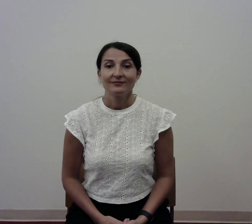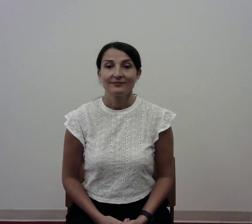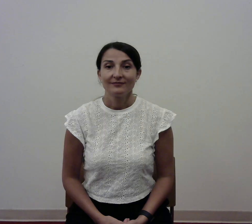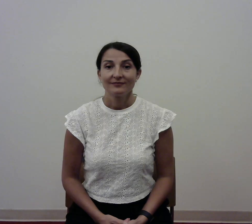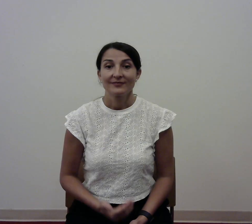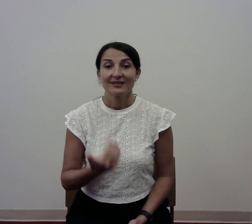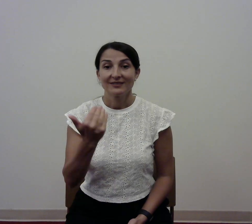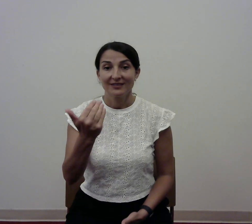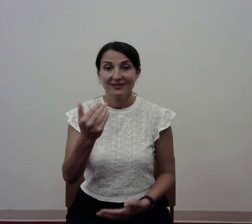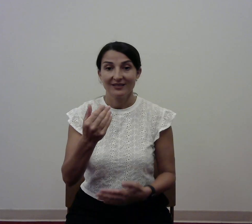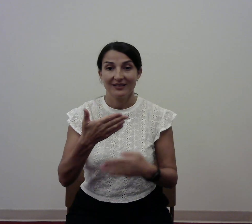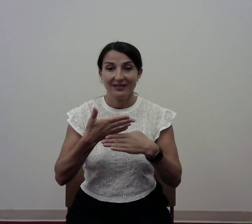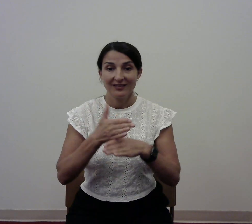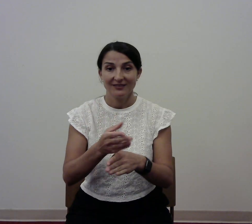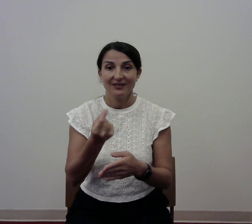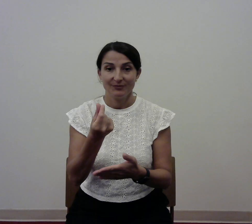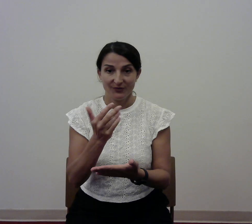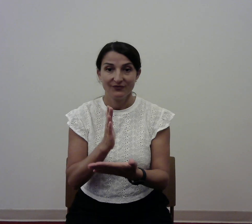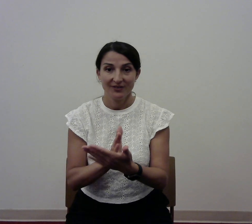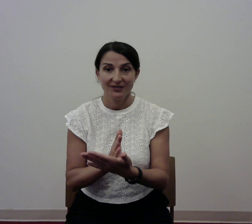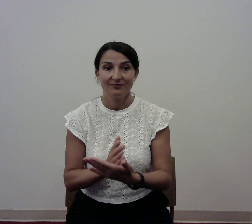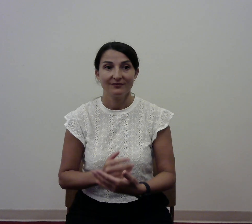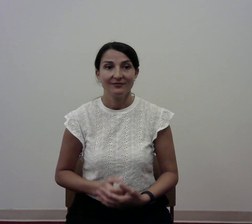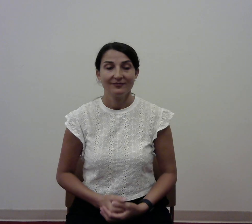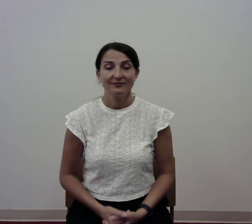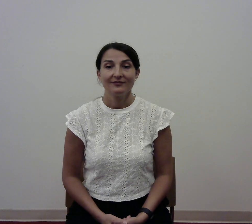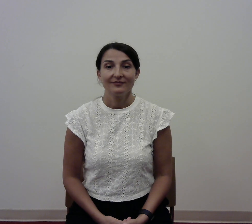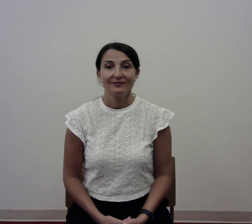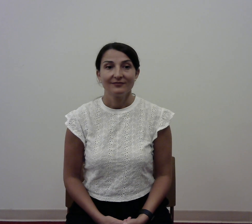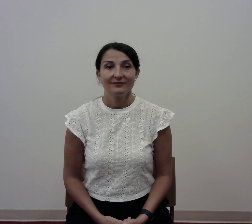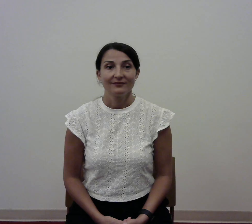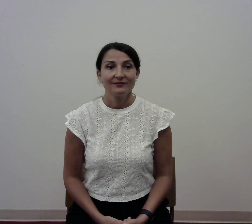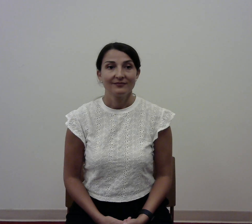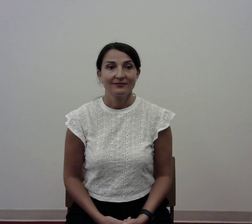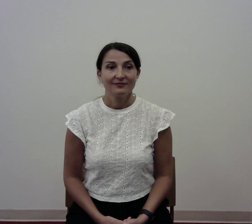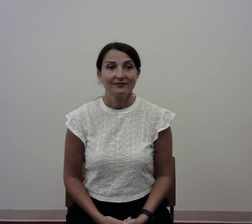Sizdə xırda pul varmı?